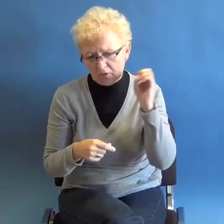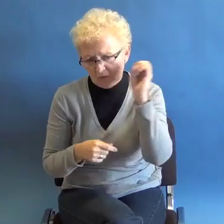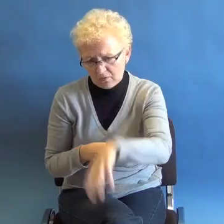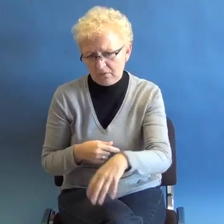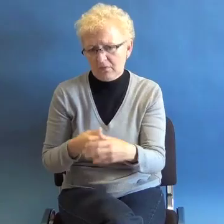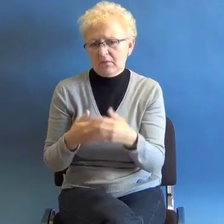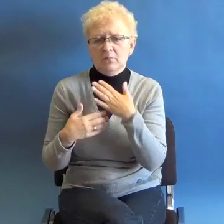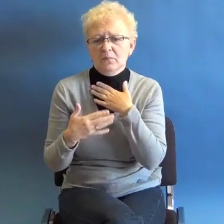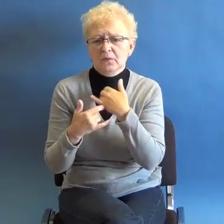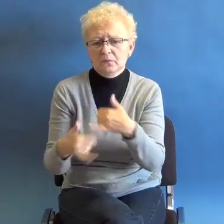Jest tego wiele.